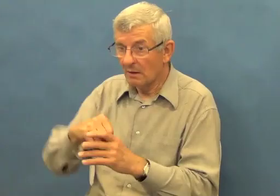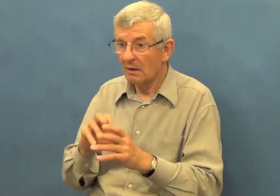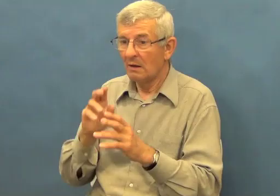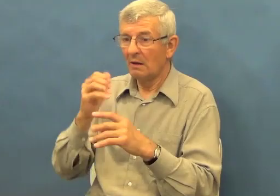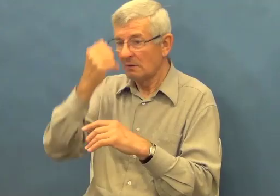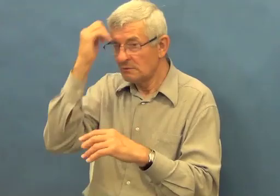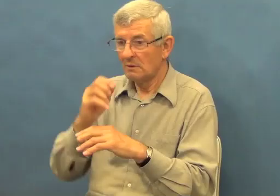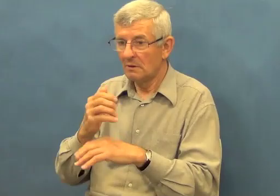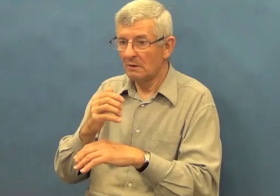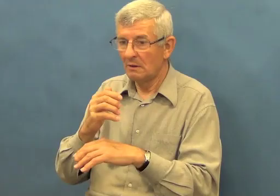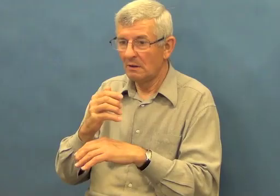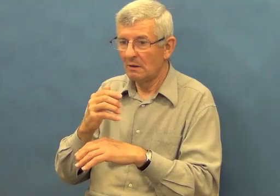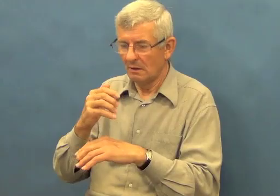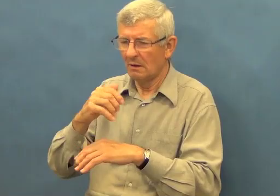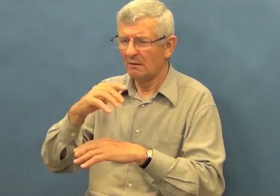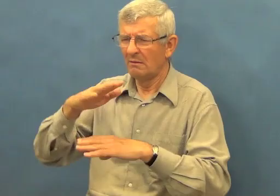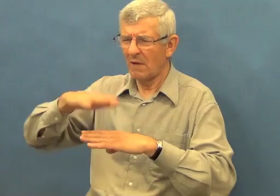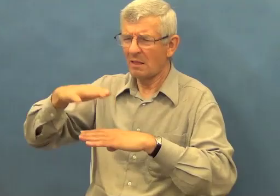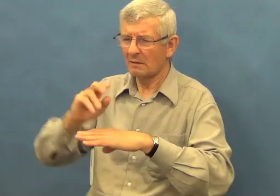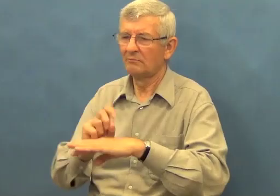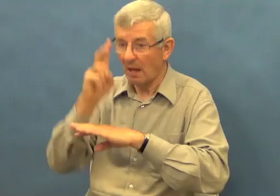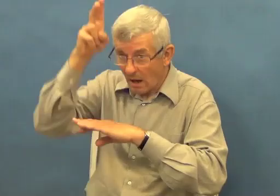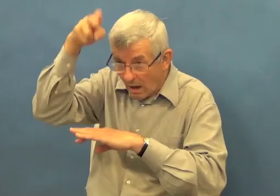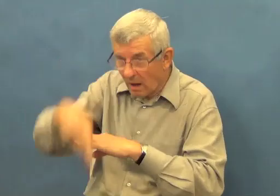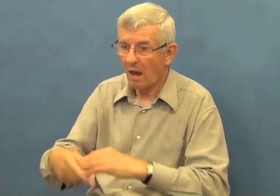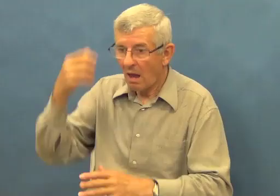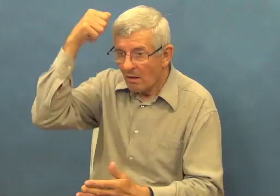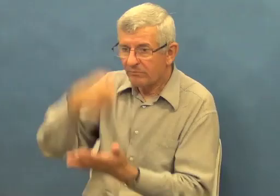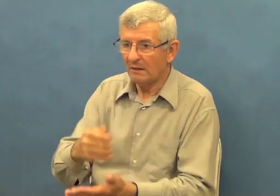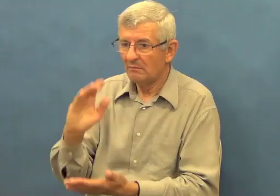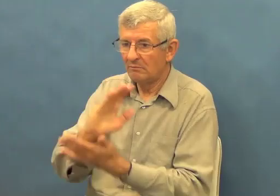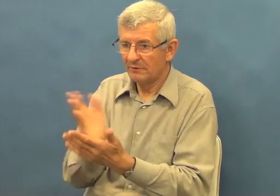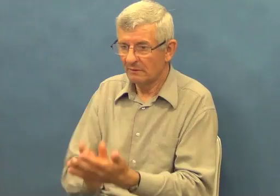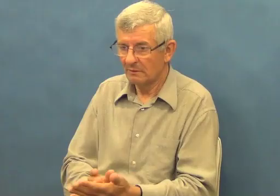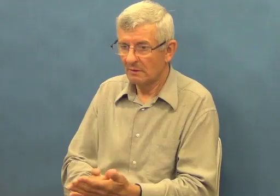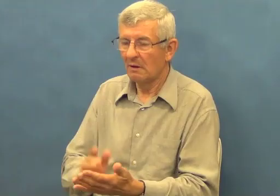Z tą szklaną kulą na głowie, z parteru wyskakuje pies, kula się rozbija.